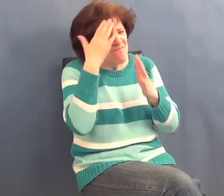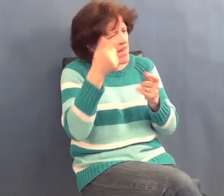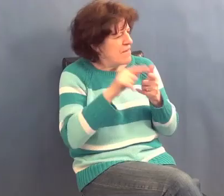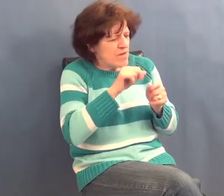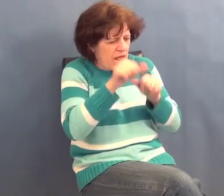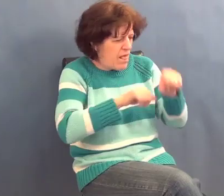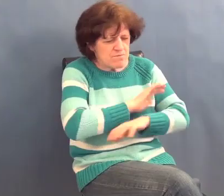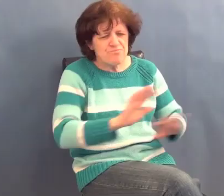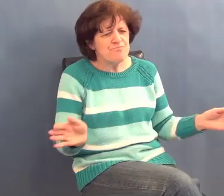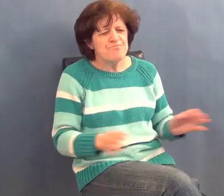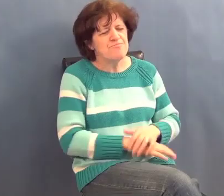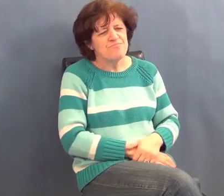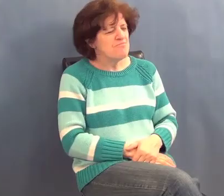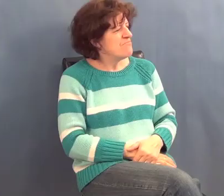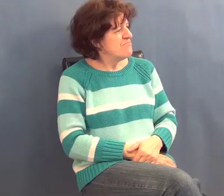Kościół to wiadomo, od lat tak nie pasuje.